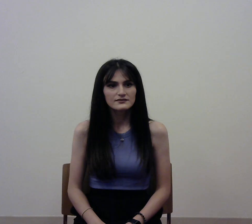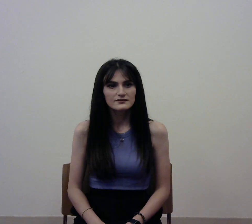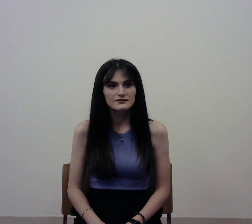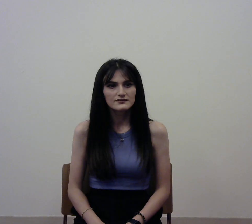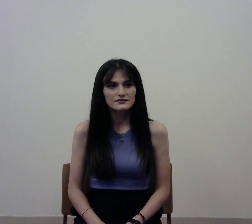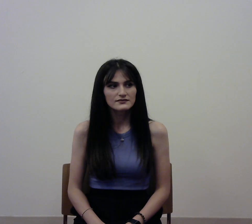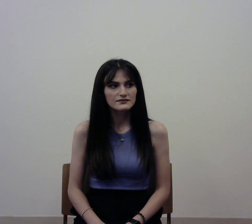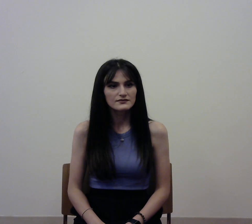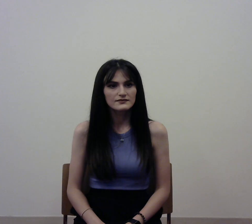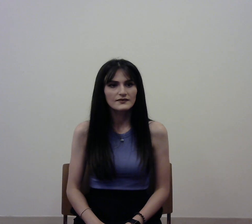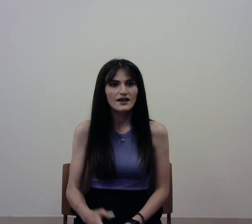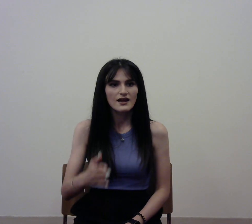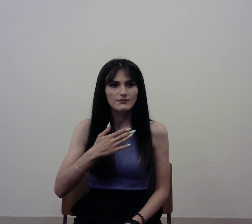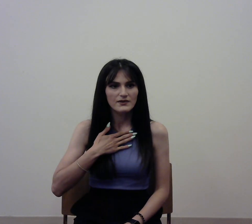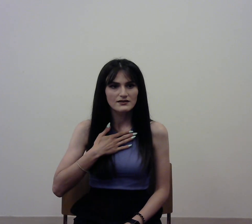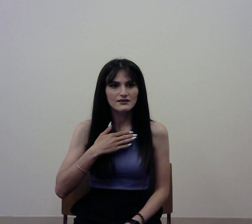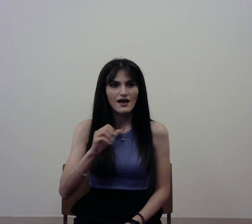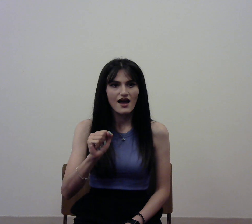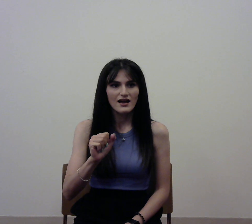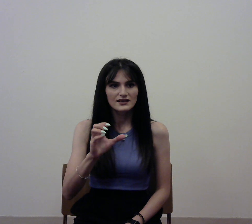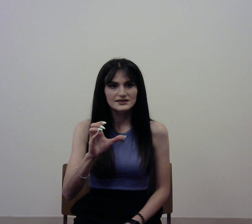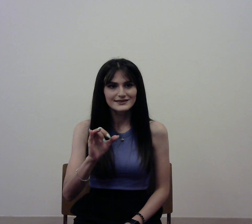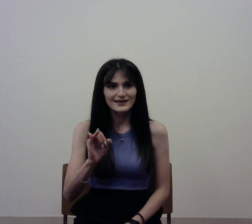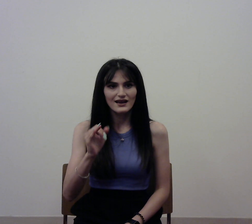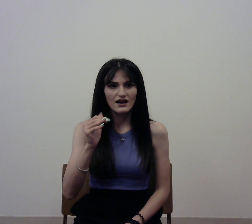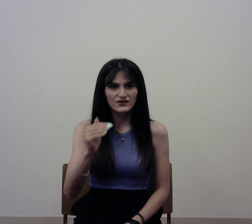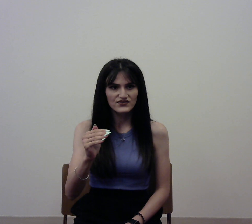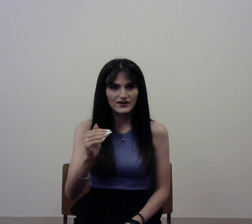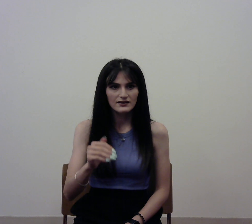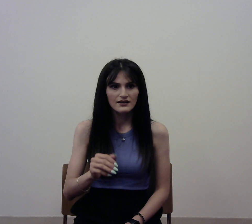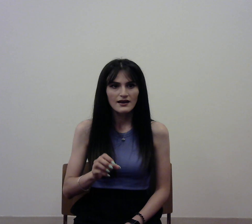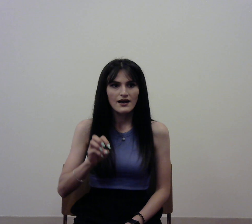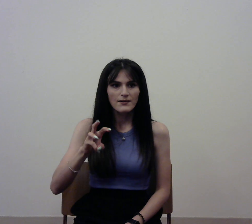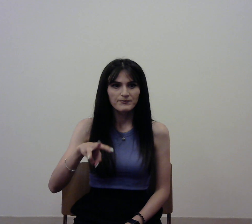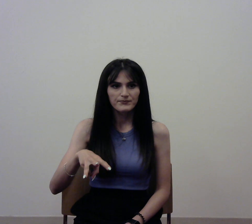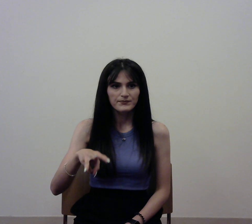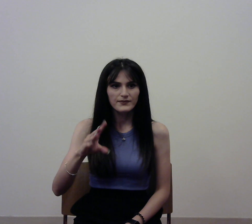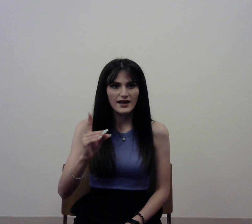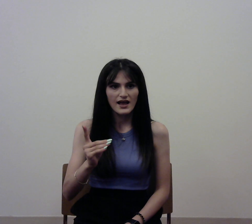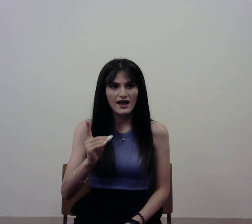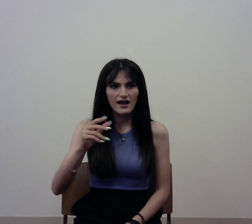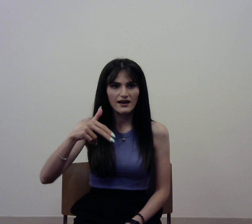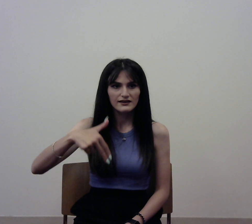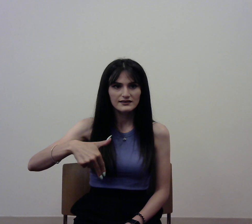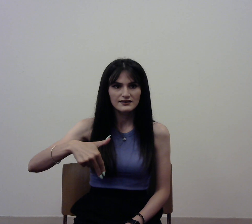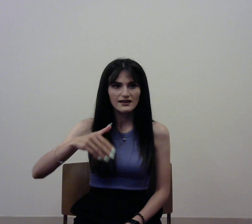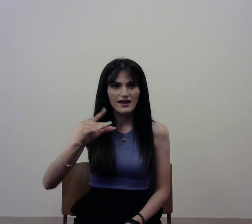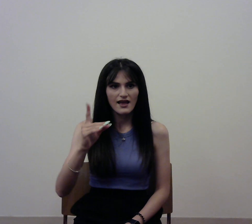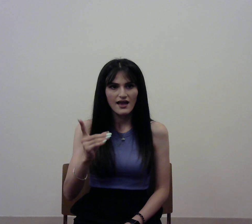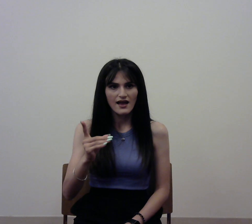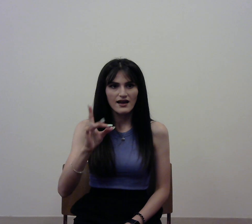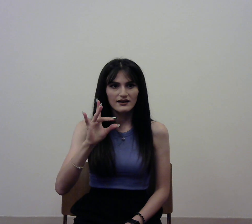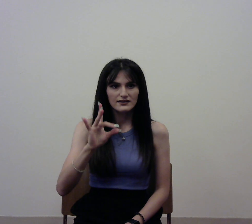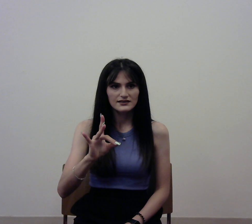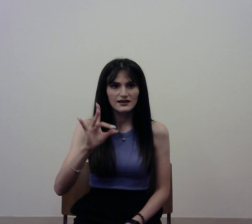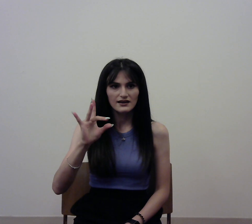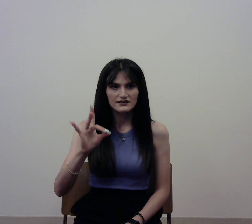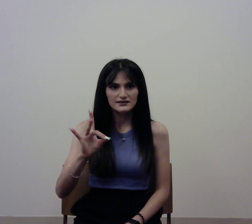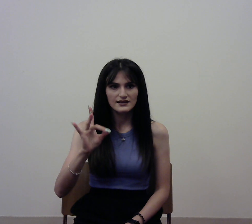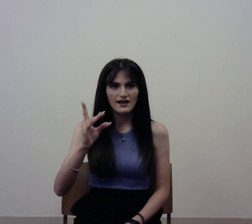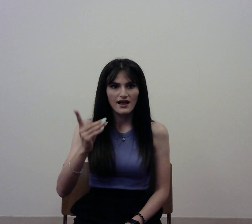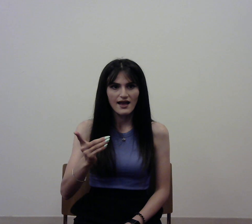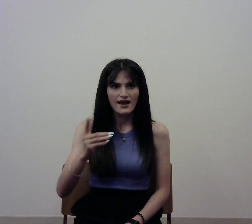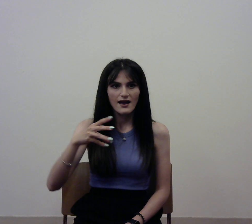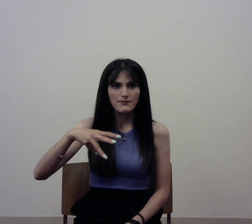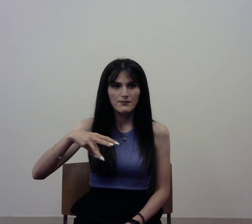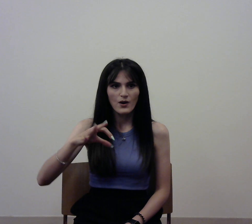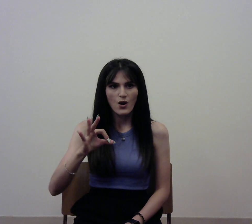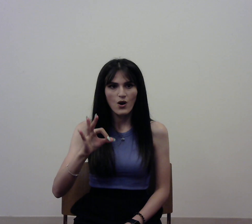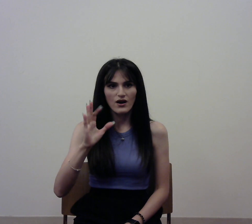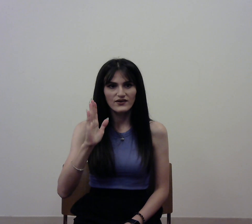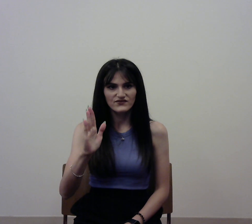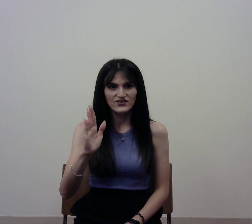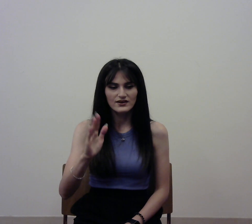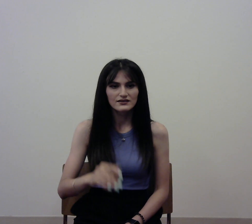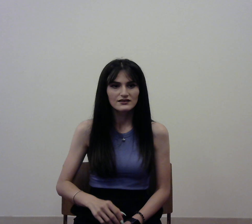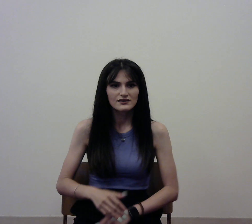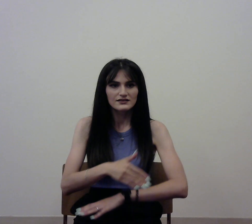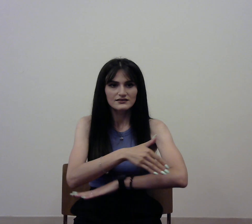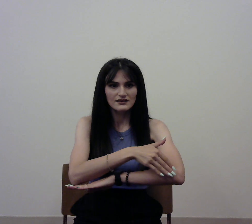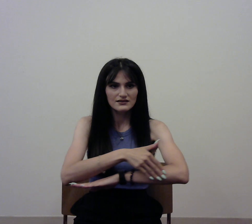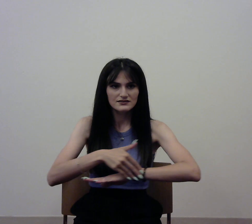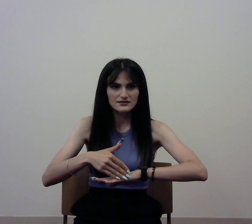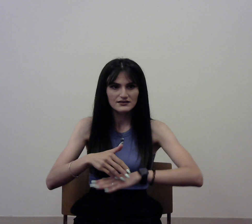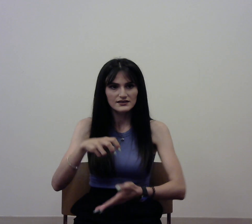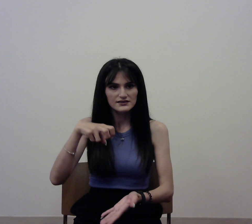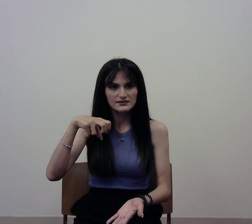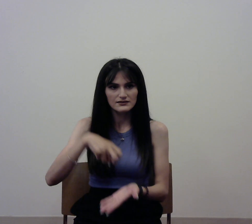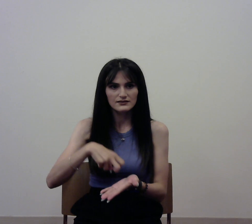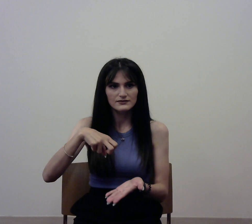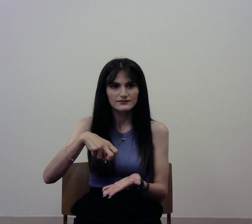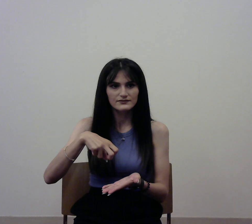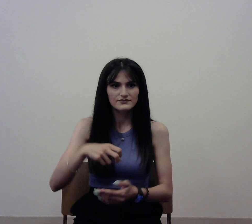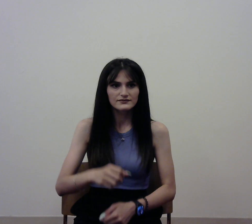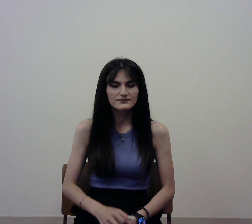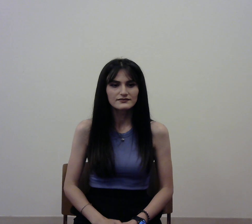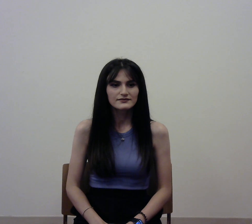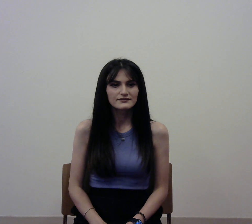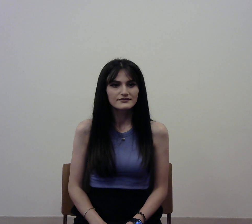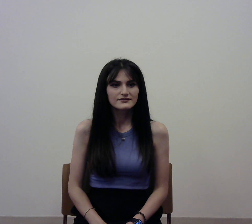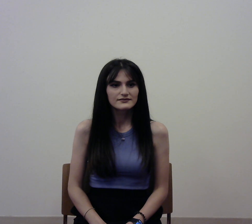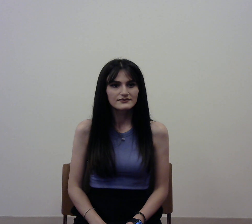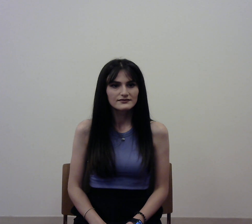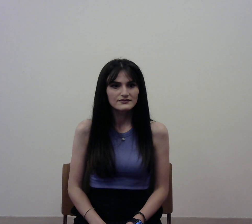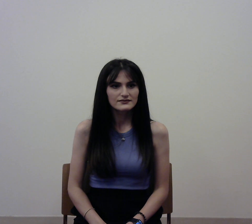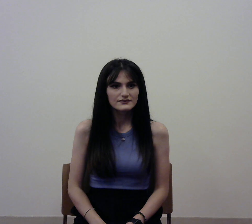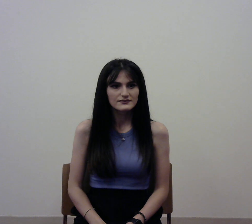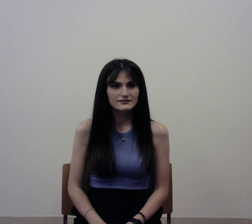Mən Asif Məhərrəmov küçəsində qeydiyyatdayam